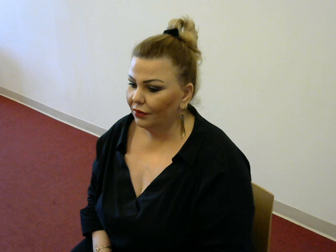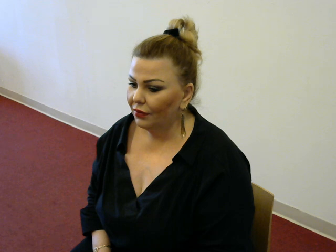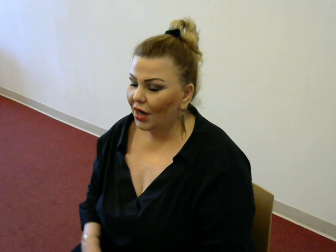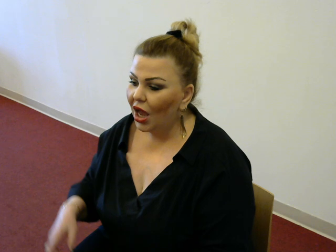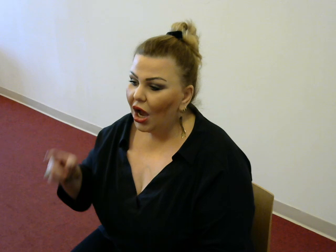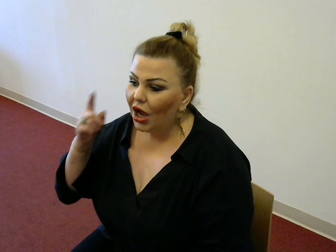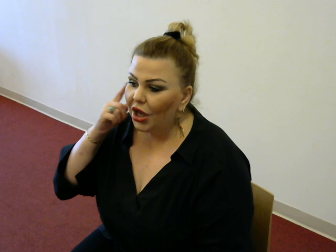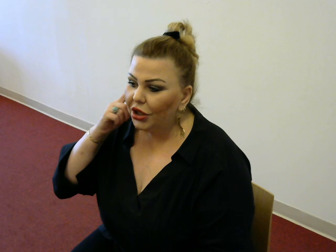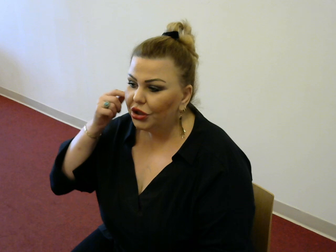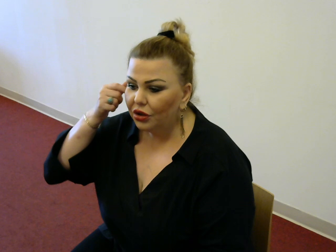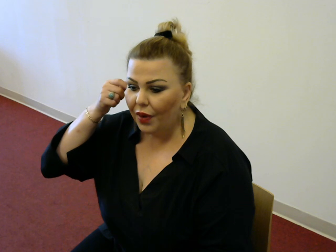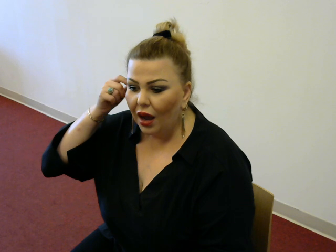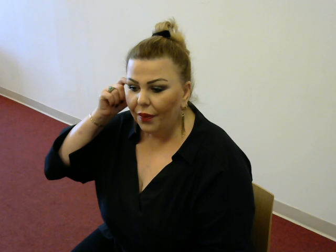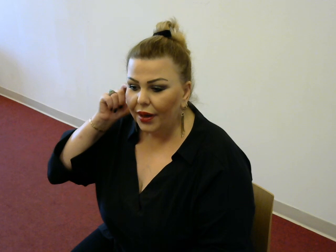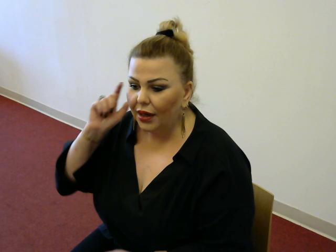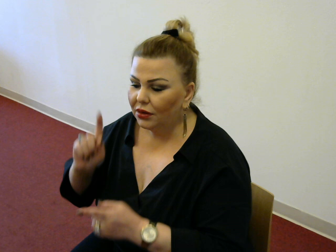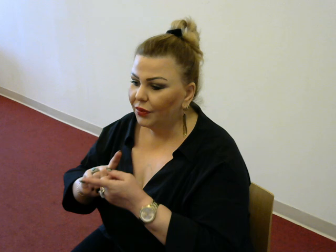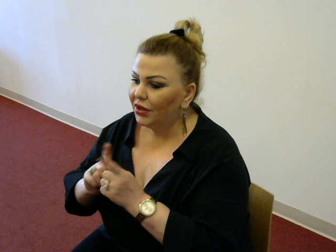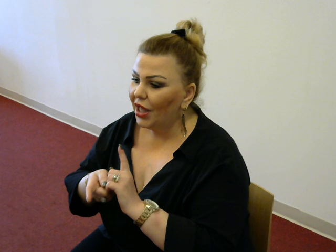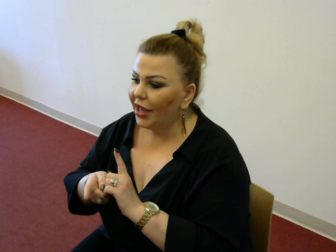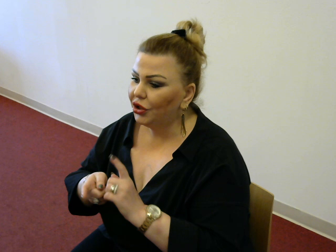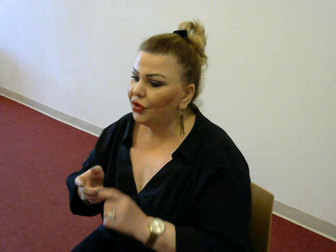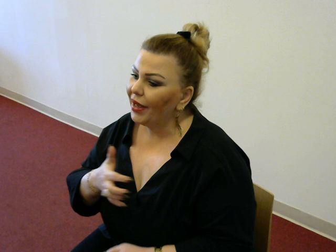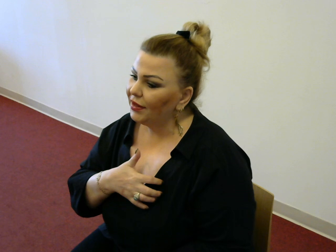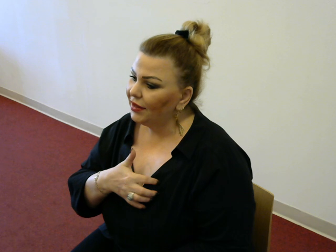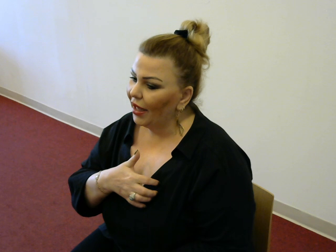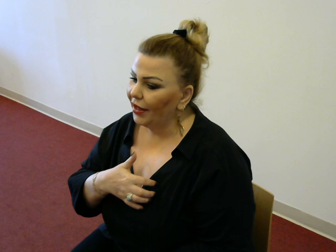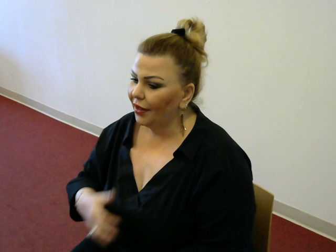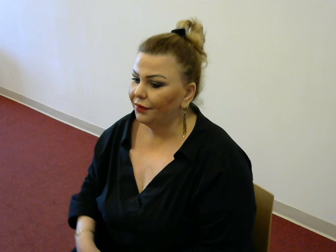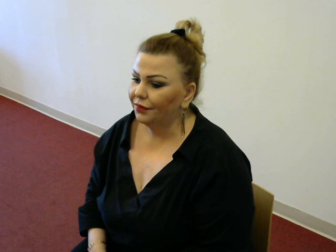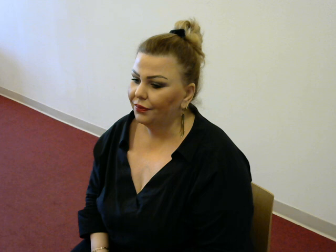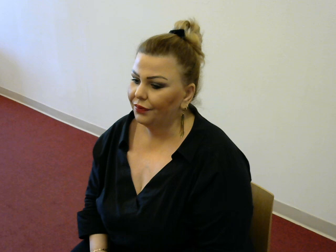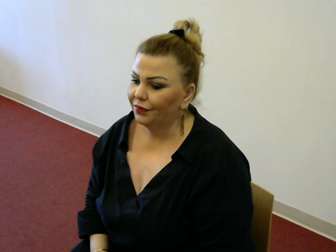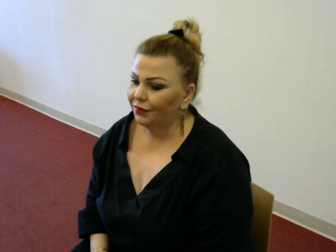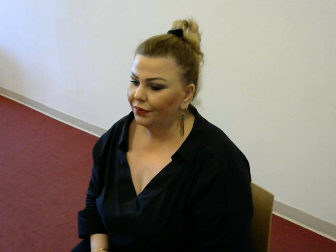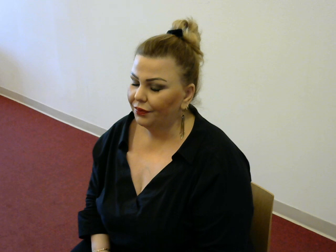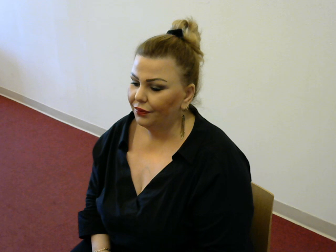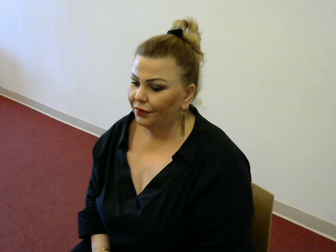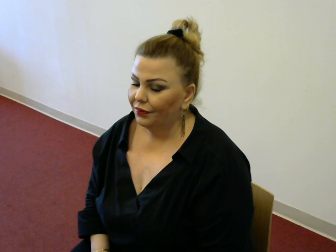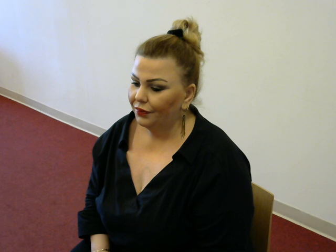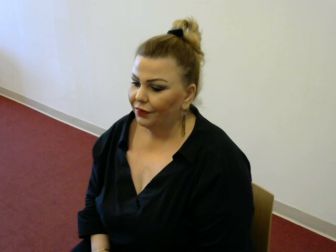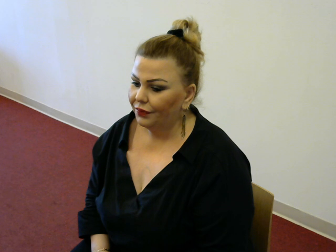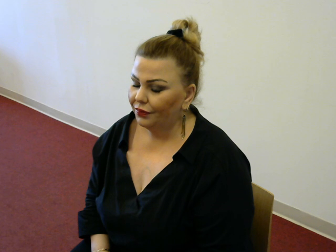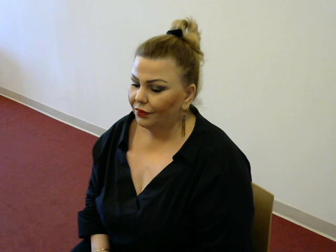Eşitmə aparatını dəyişmək istəyirəm